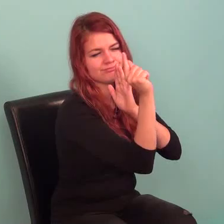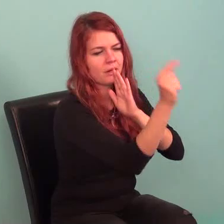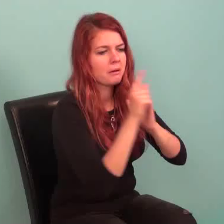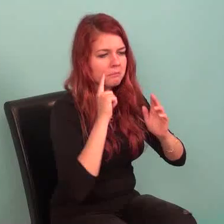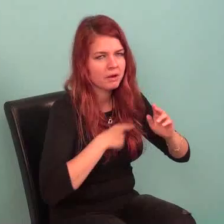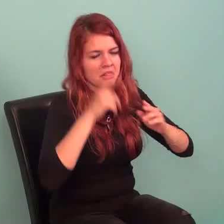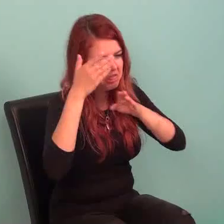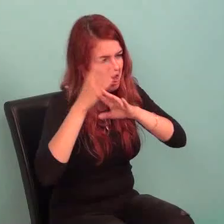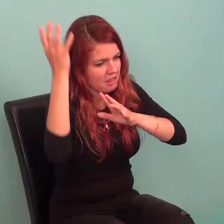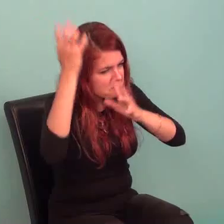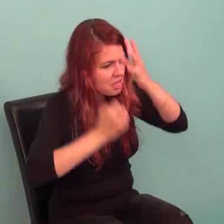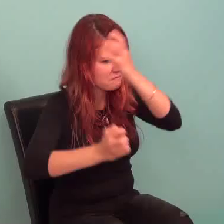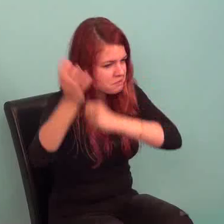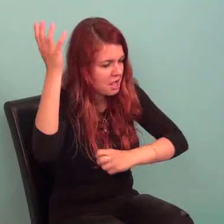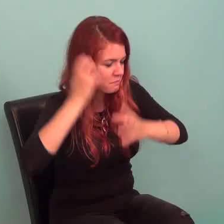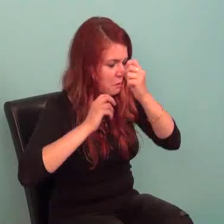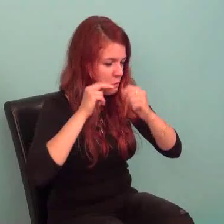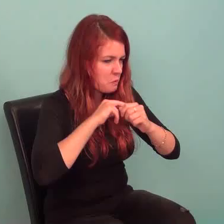A pan dalej zbiera gruszki.